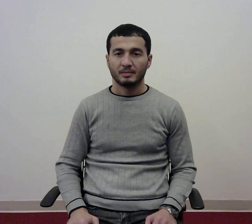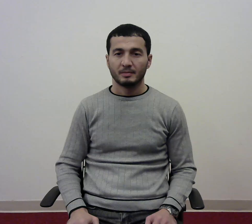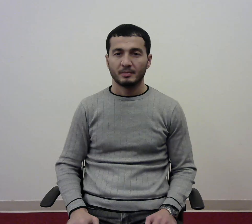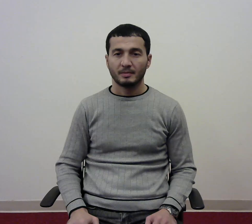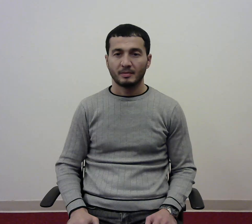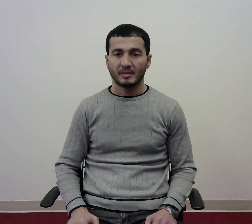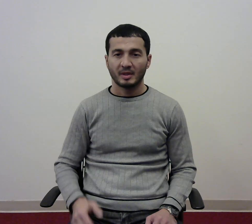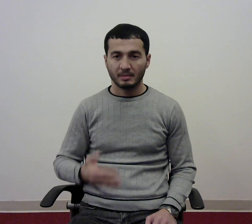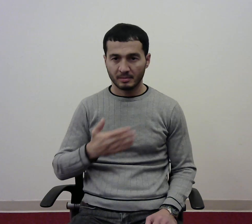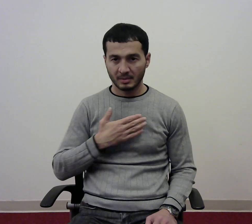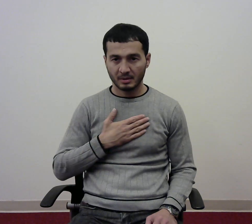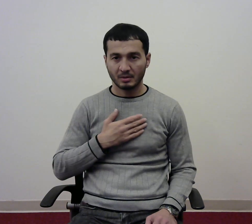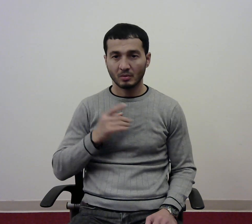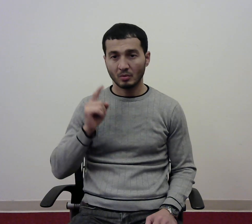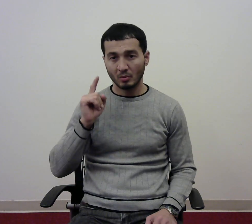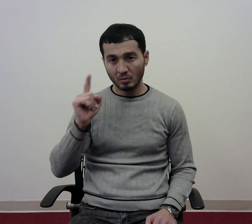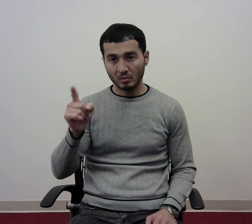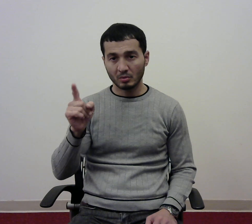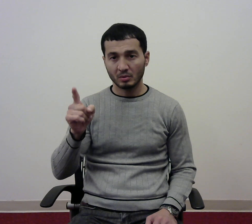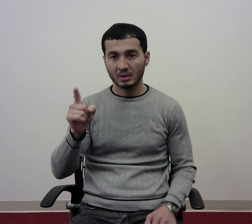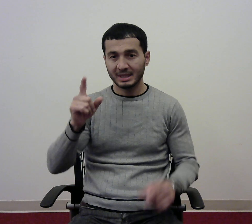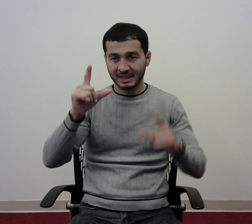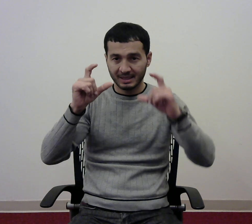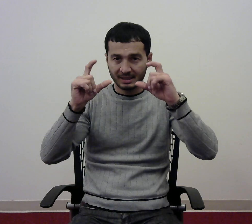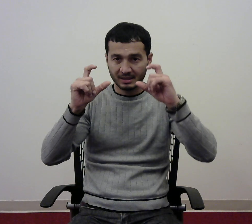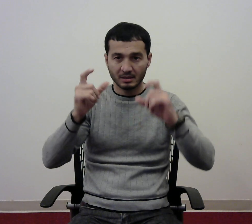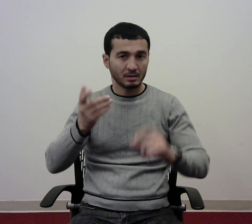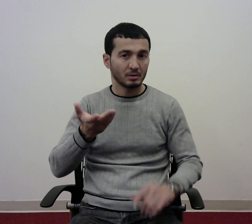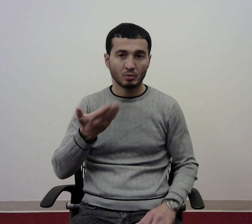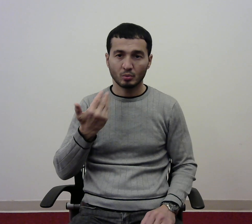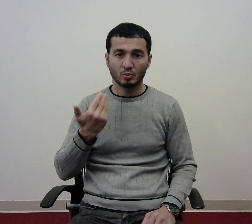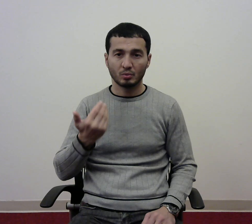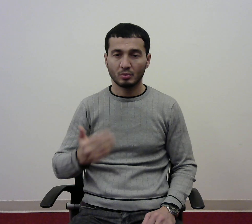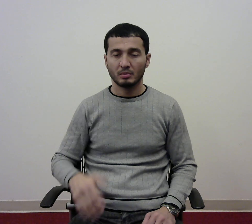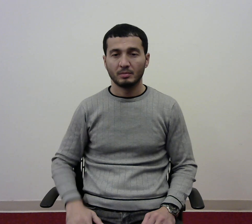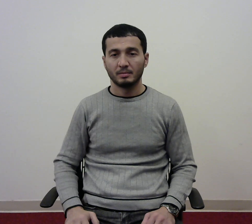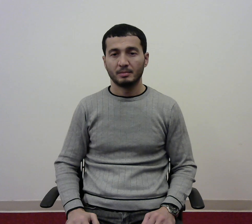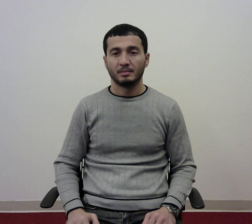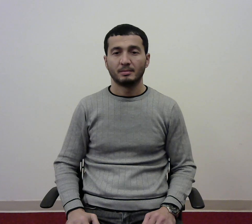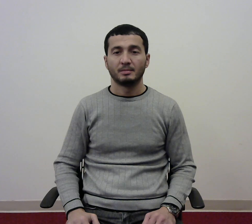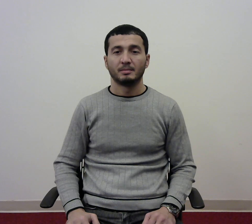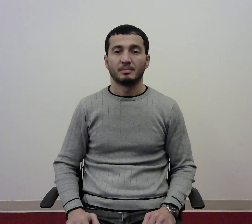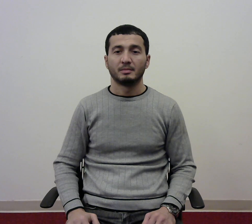Məndə onun şəkli yoxdur